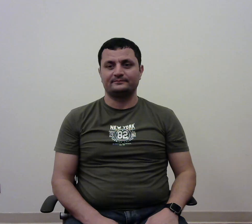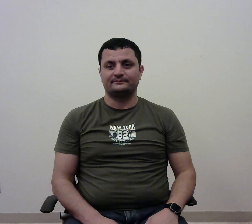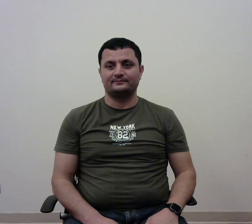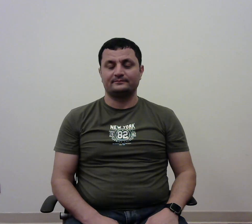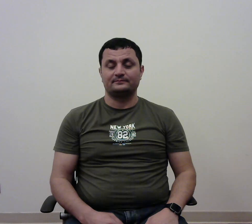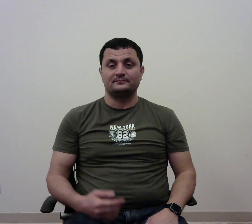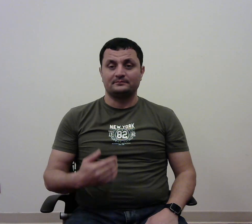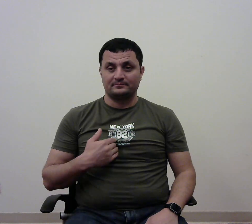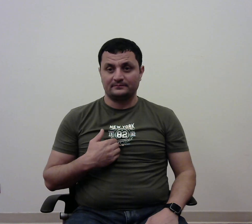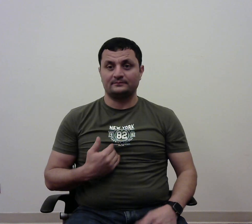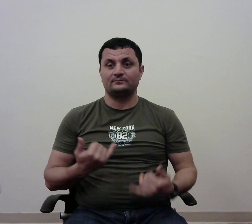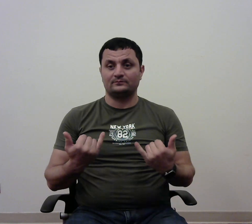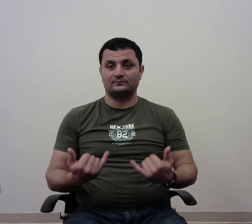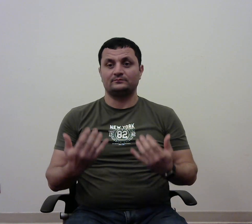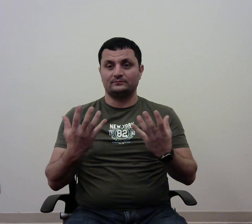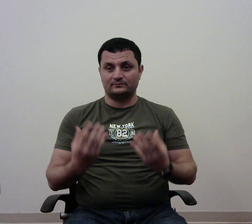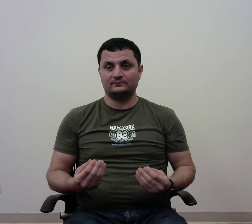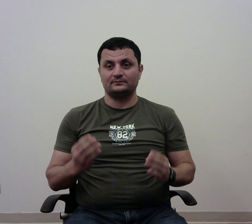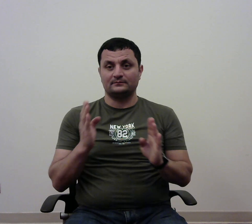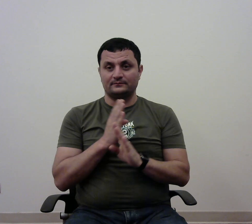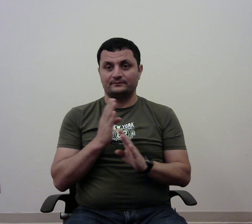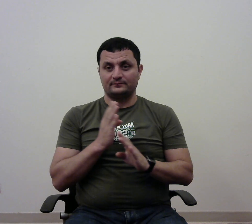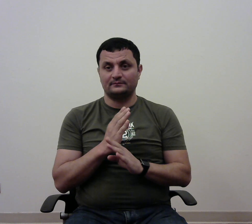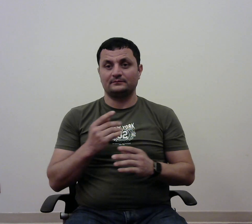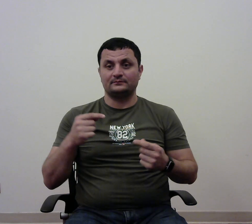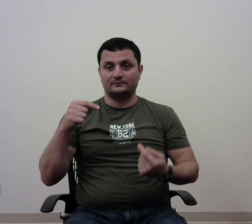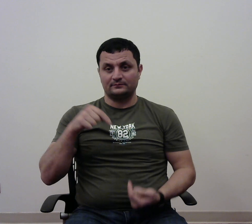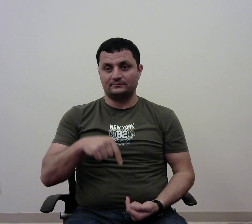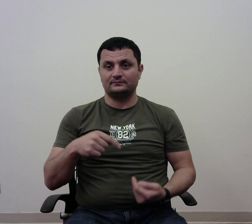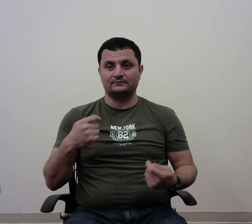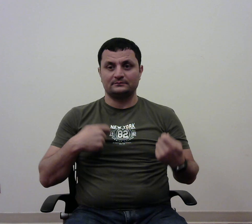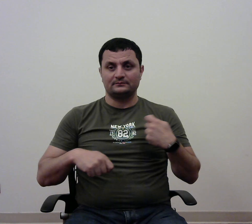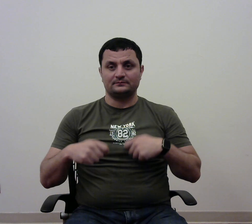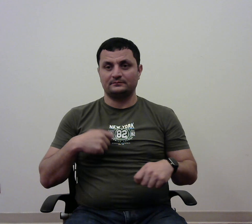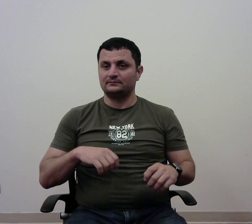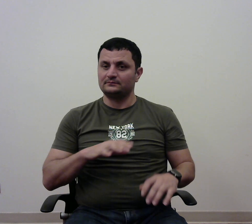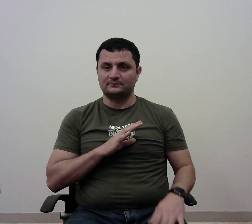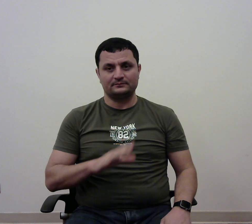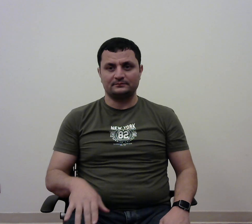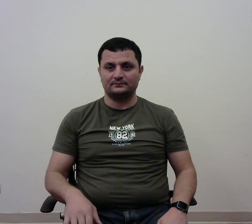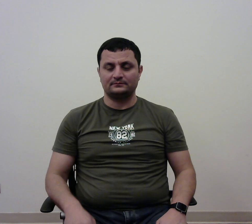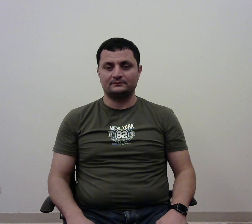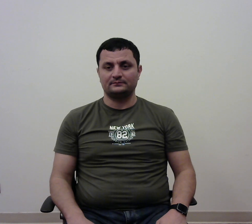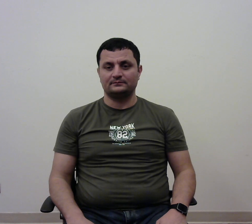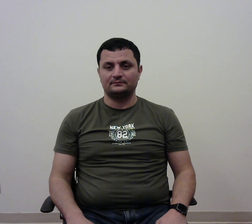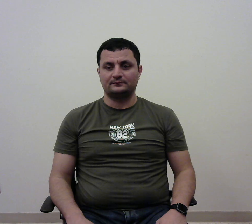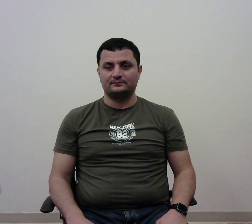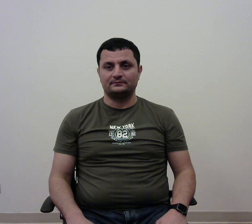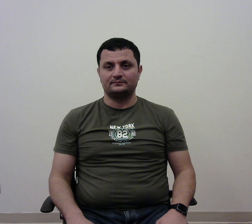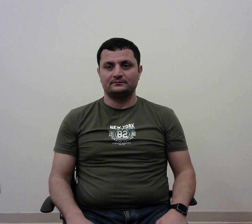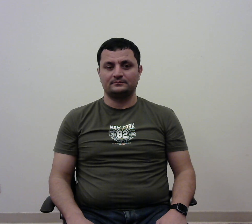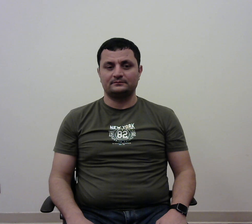Mən bu gün havaya uyğun geyinməmişəm